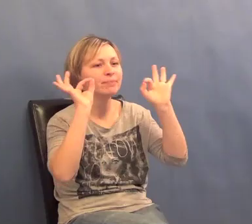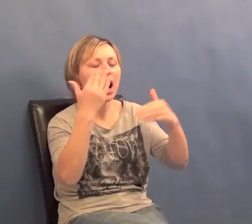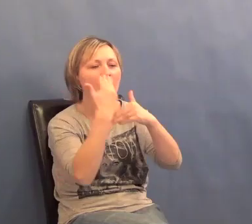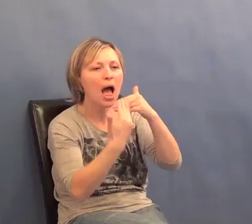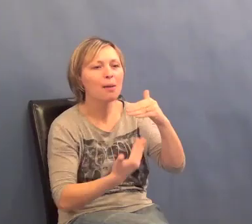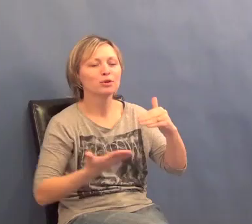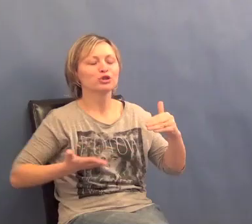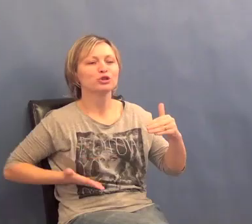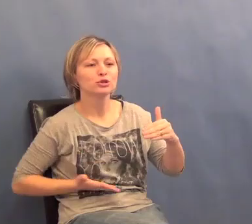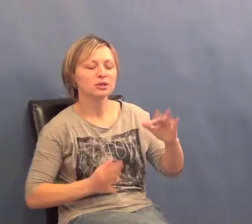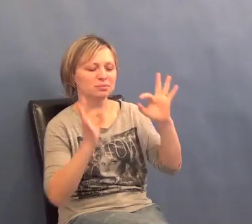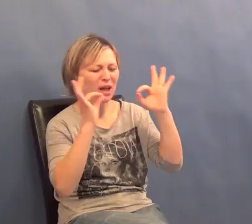Chleb, szynka - to pasuje.